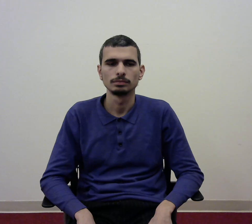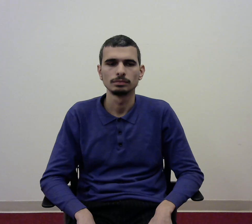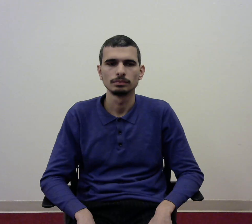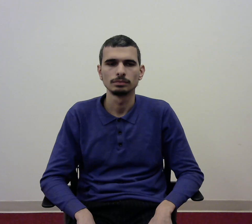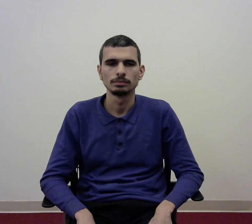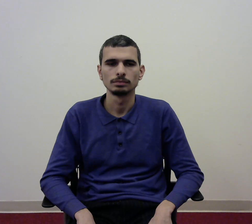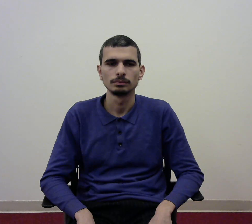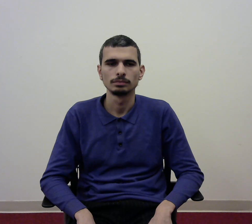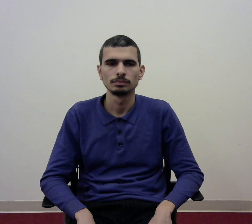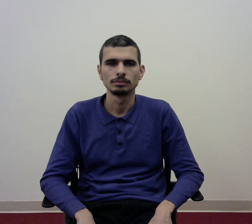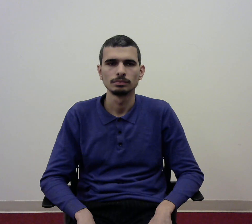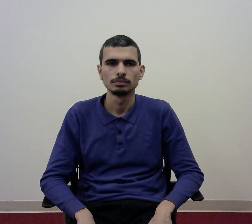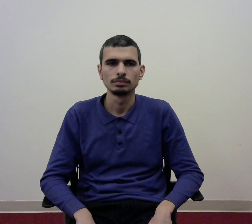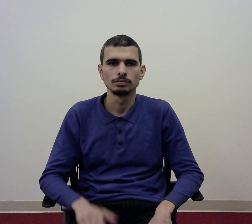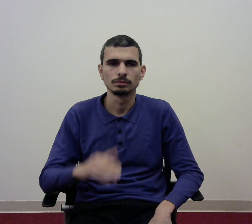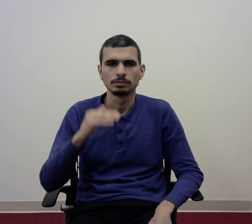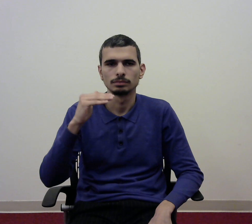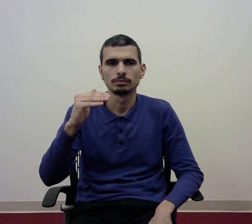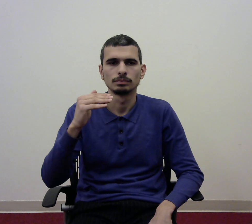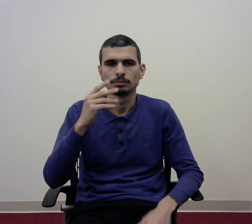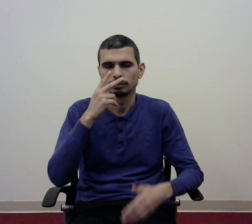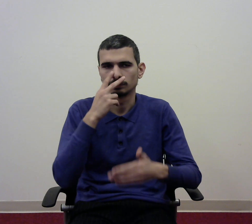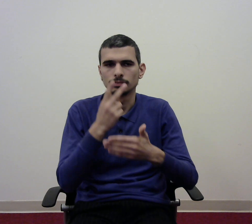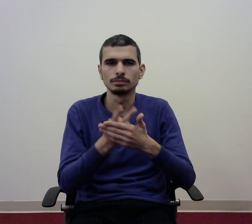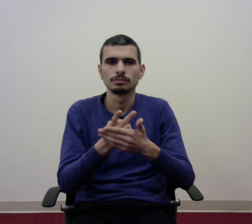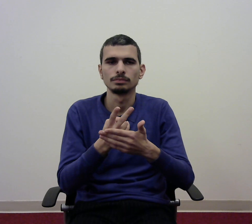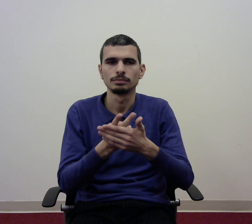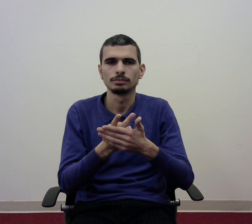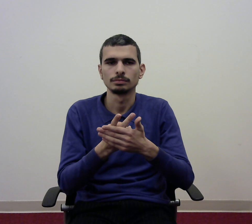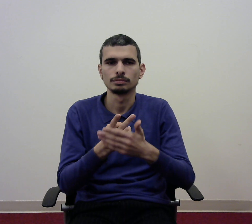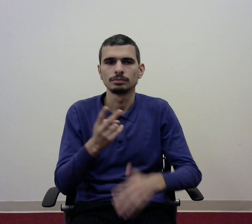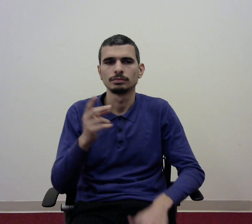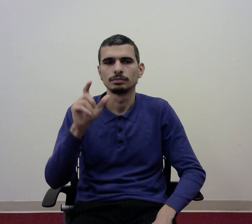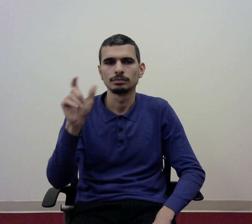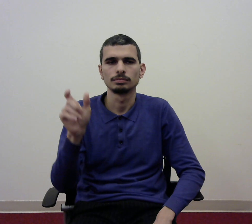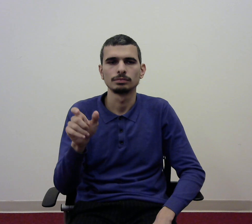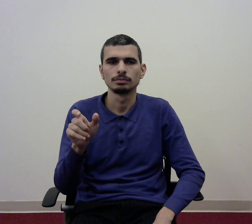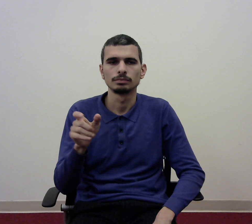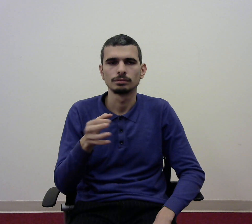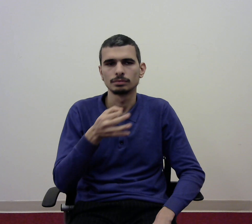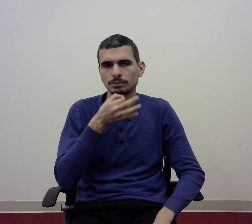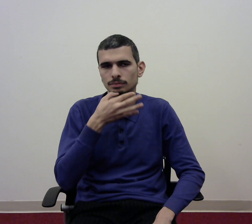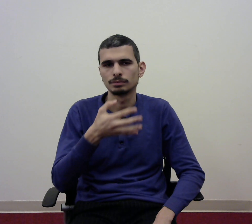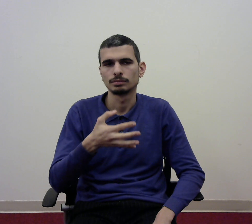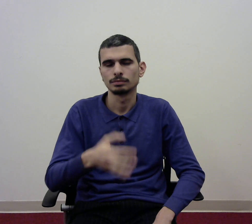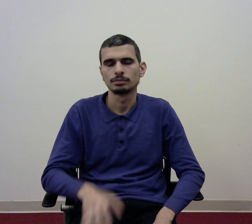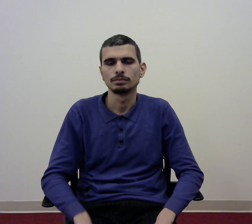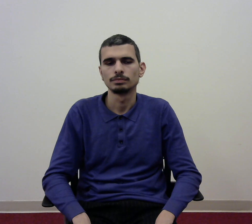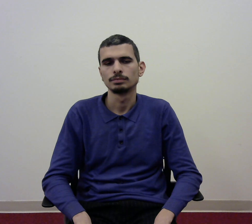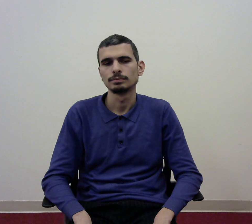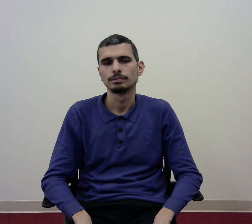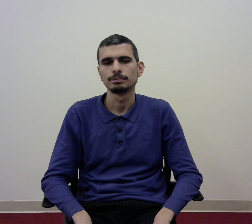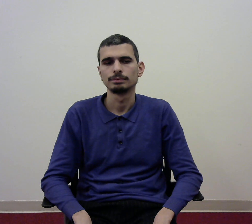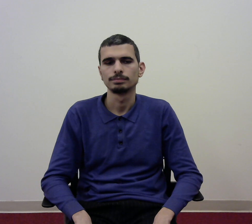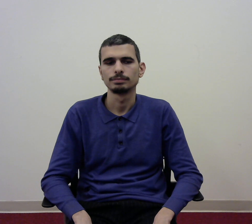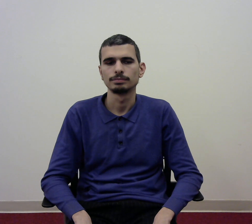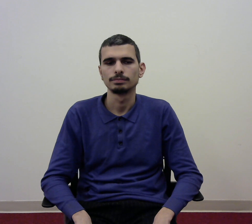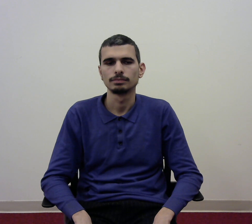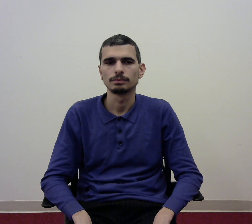Sizə göstərilən şeiri bəyəndiniz?